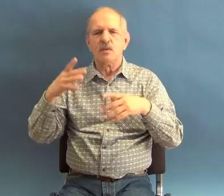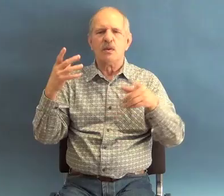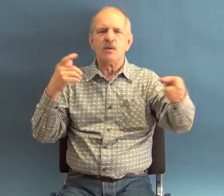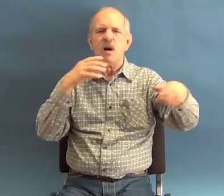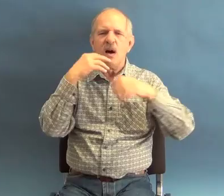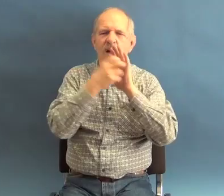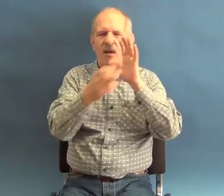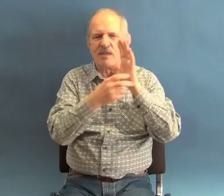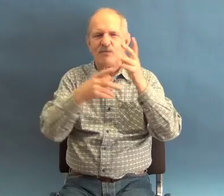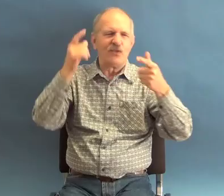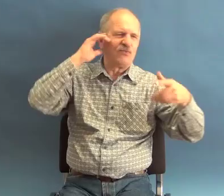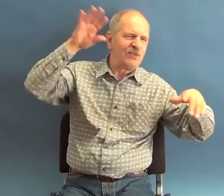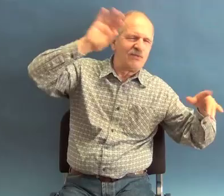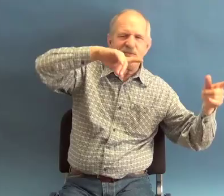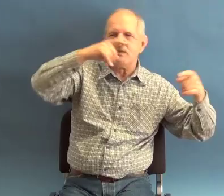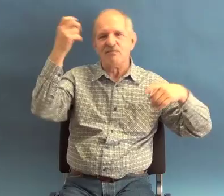Gadają, słuchają historii o ciekawych miejscach.